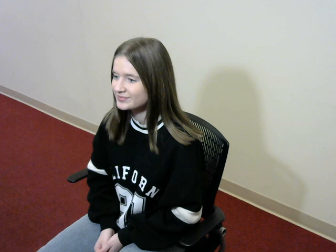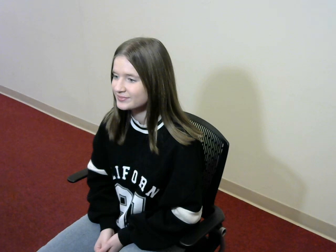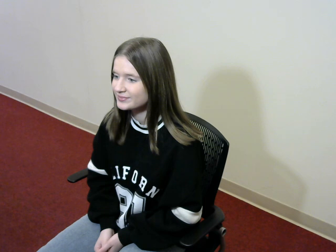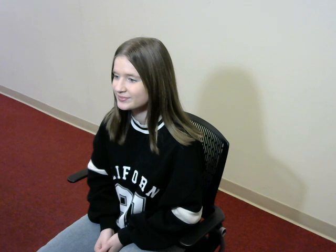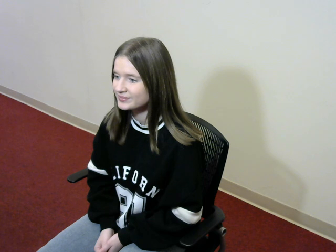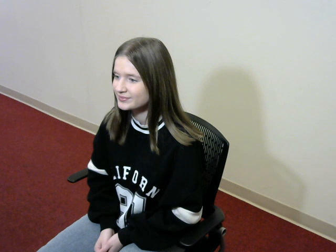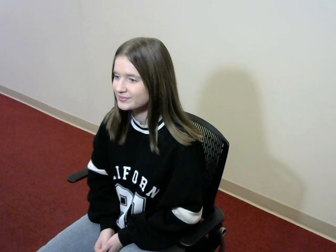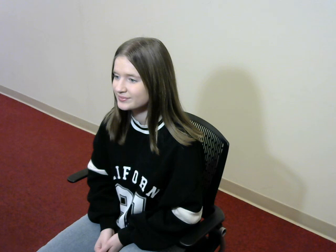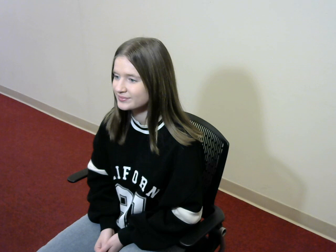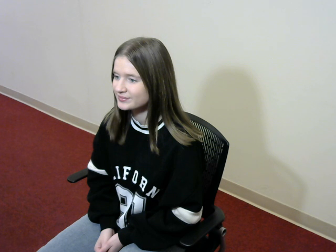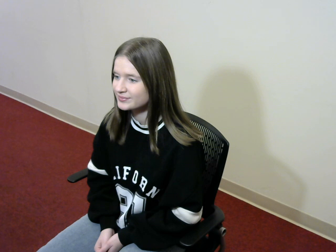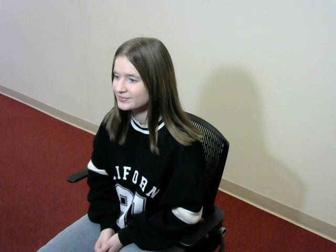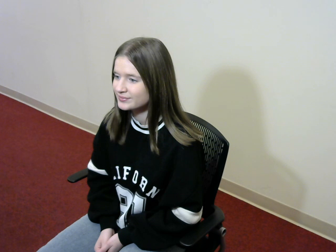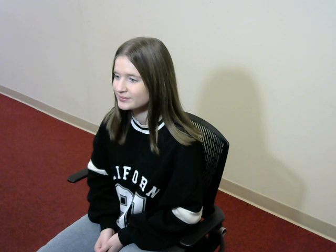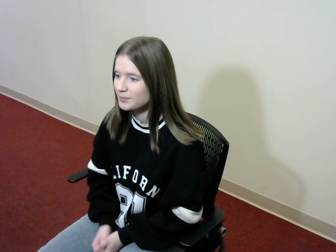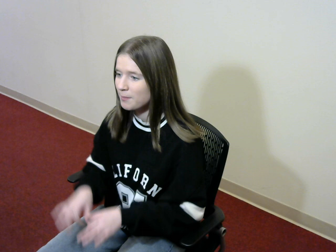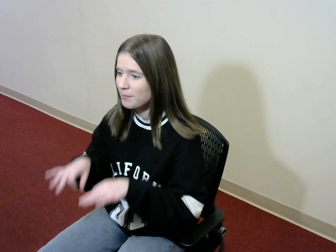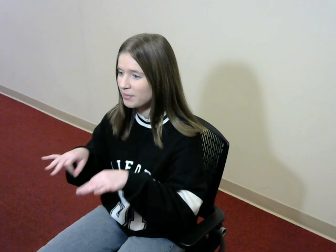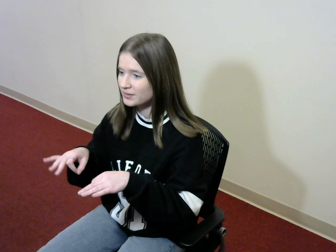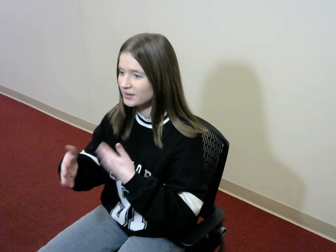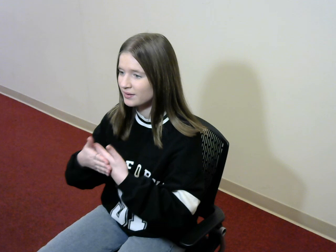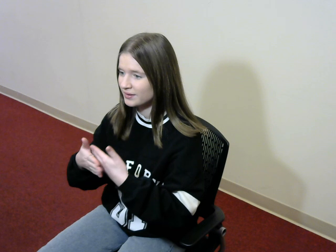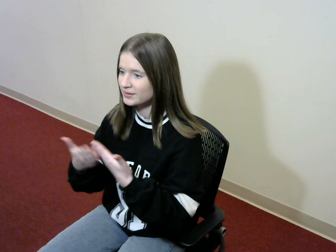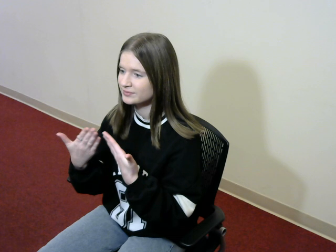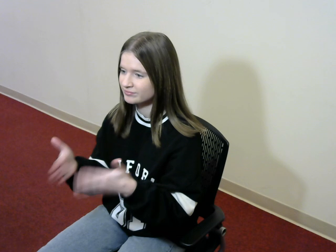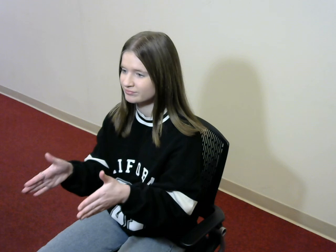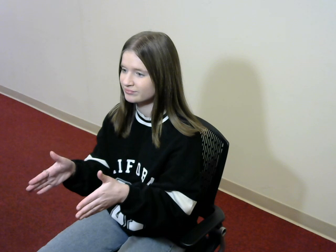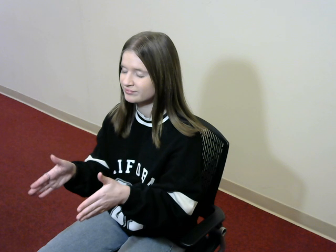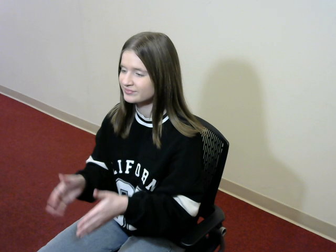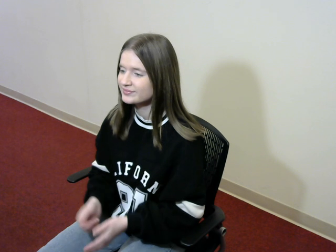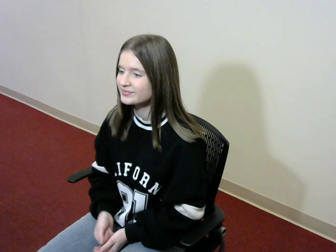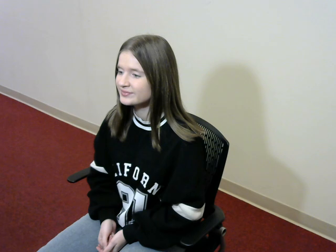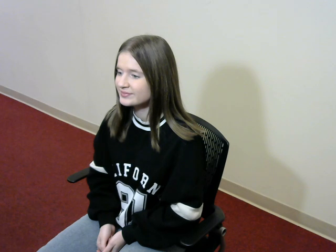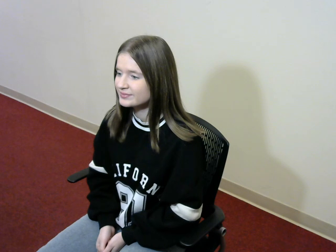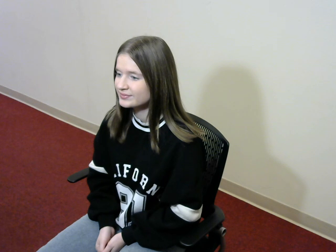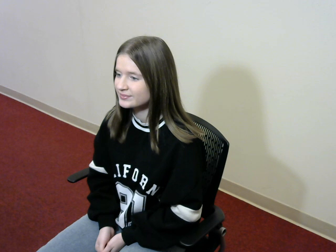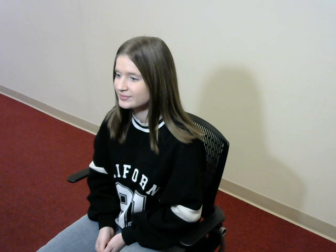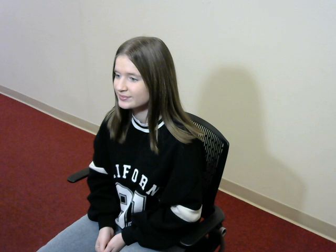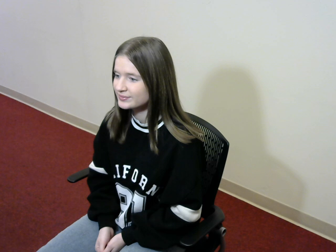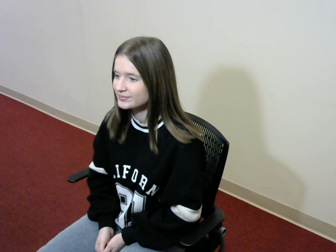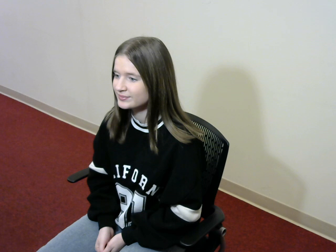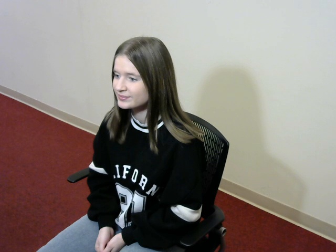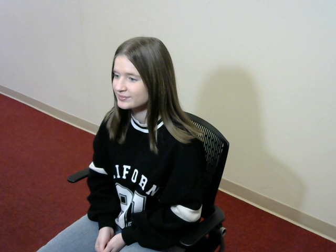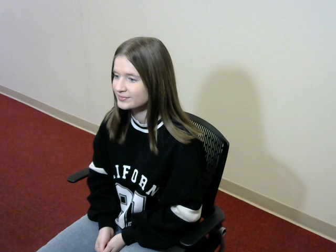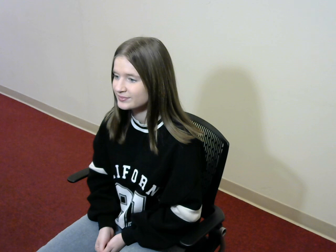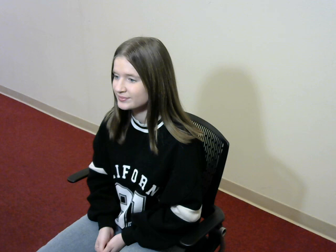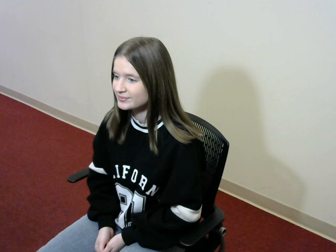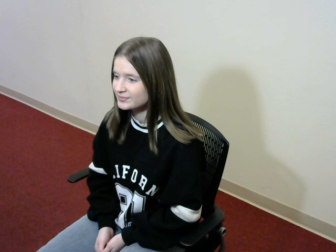Maşının qapısı açıqdır